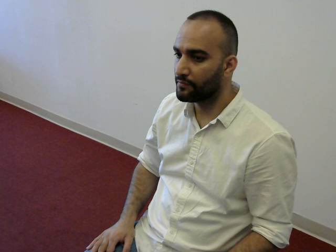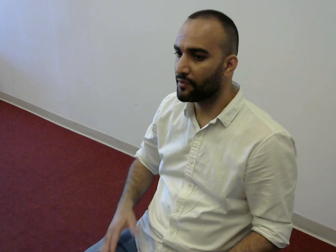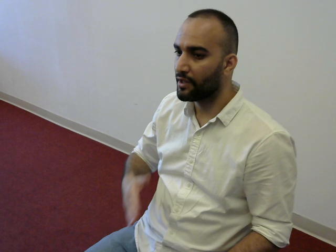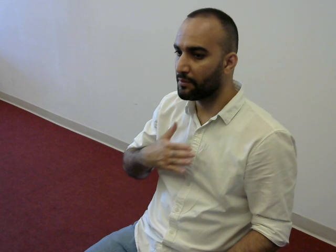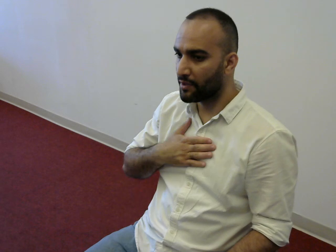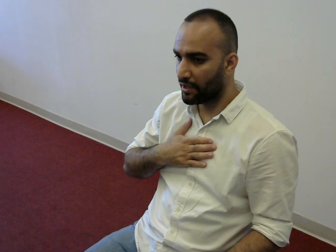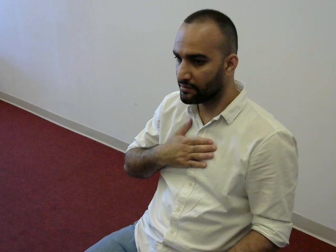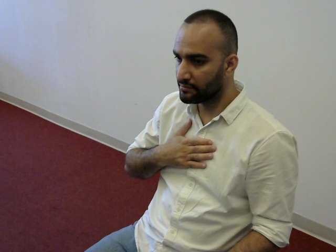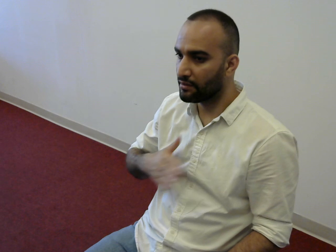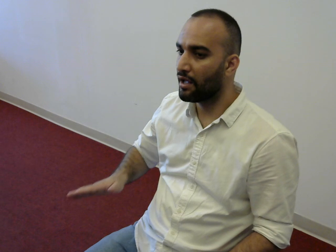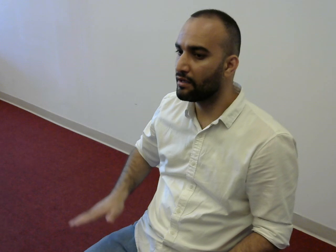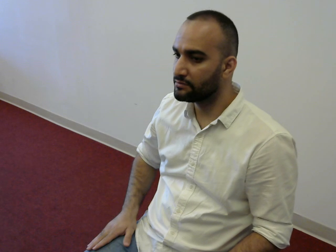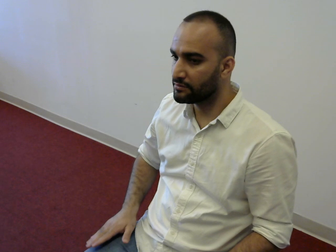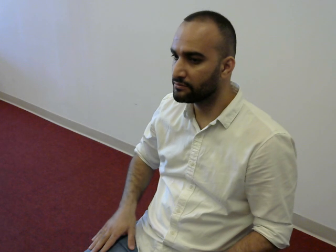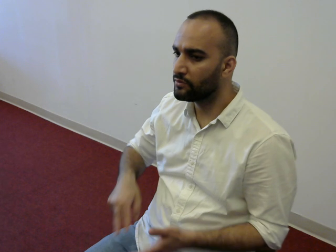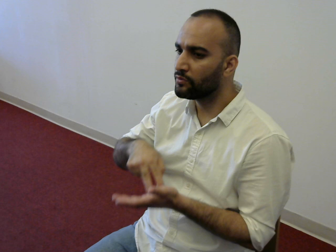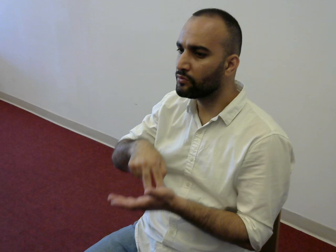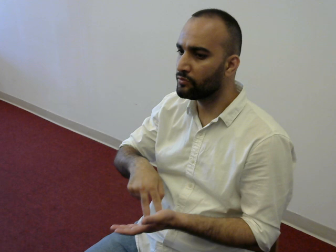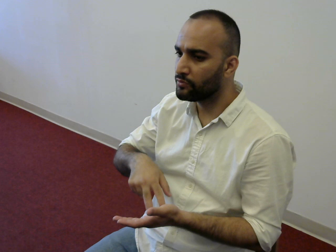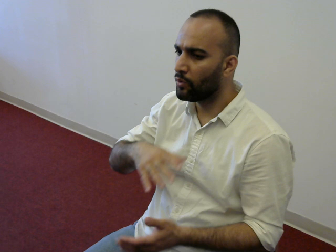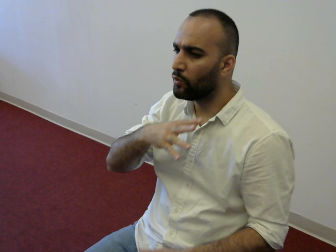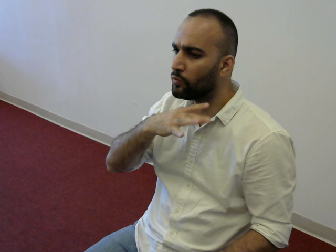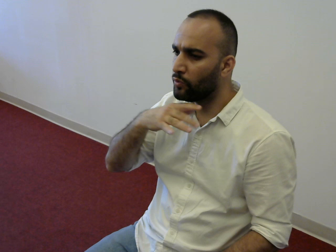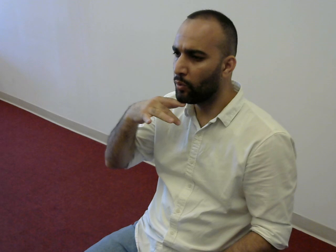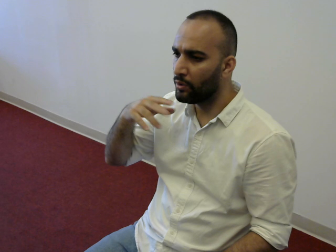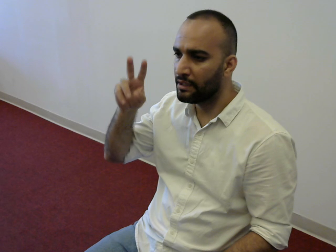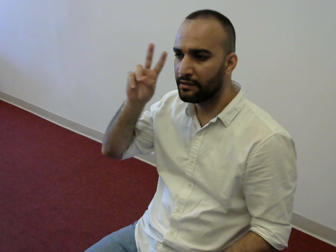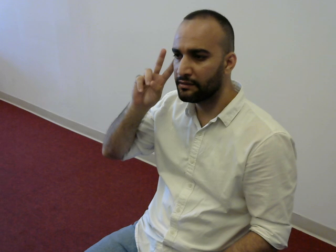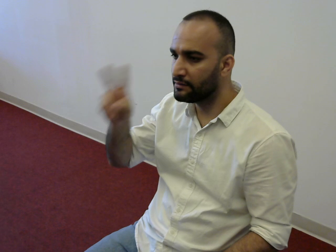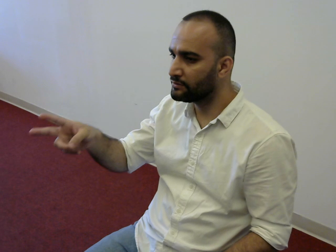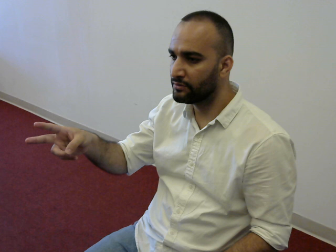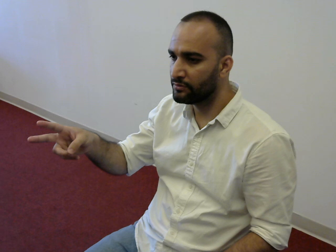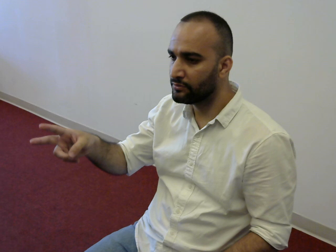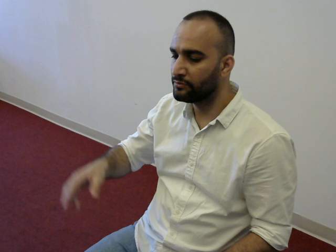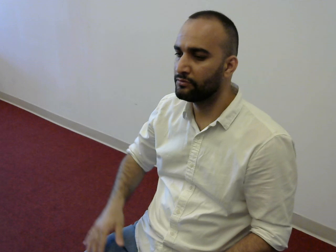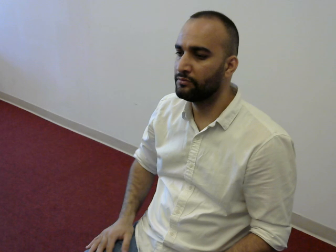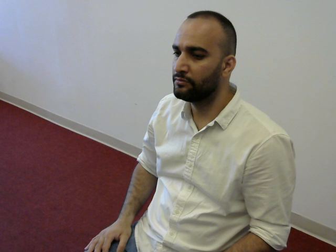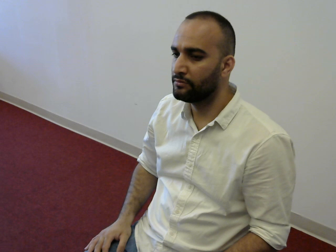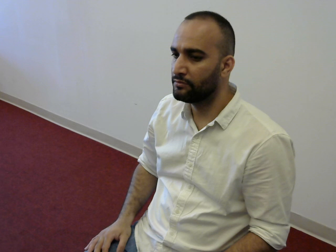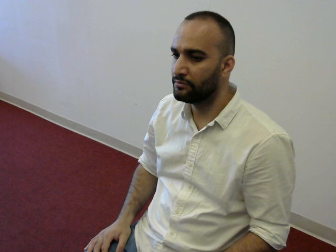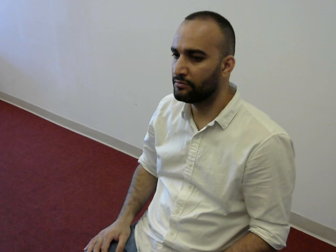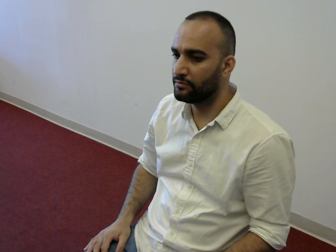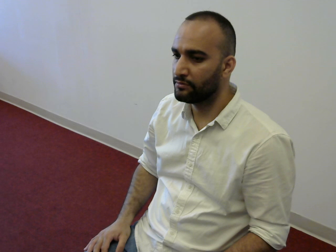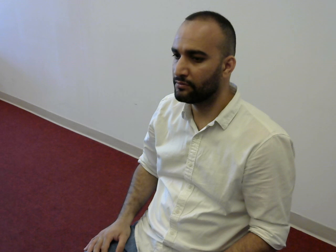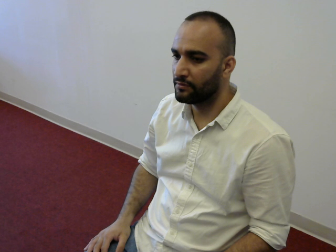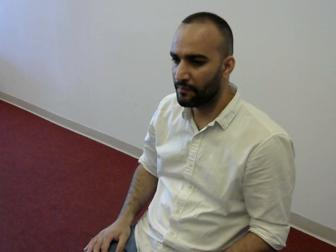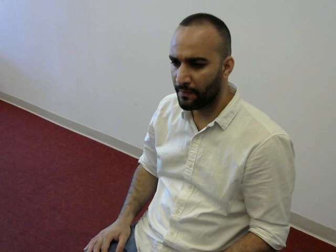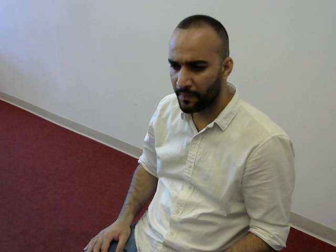Mən ayaq üstə çox dura bilmirəm